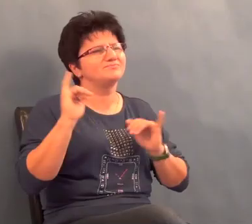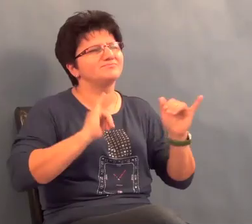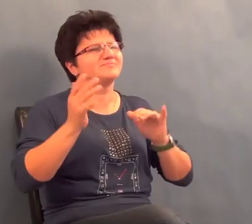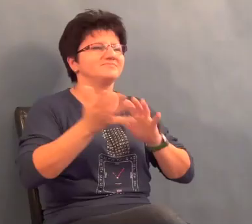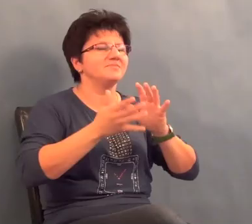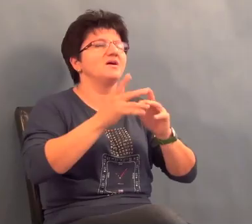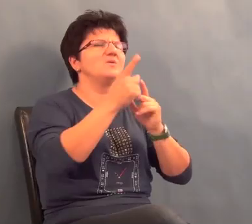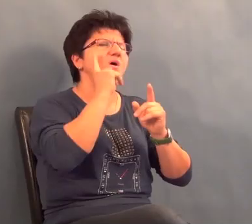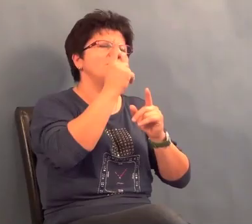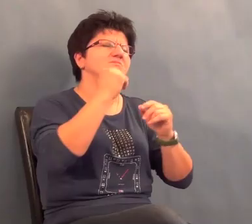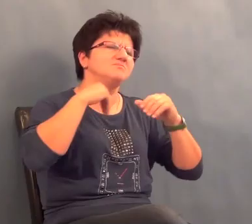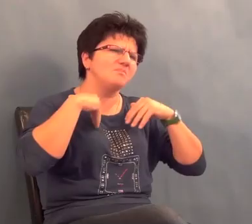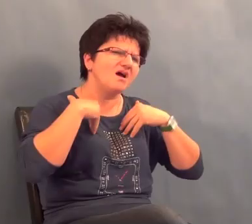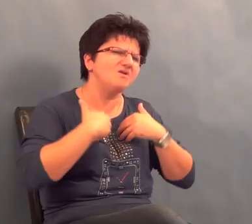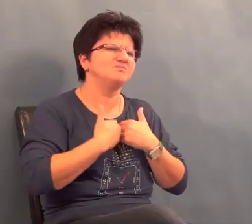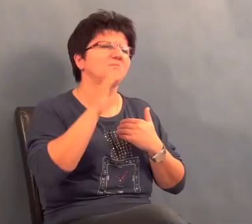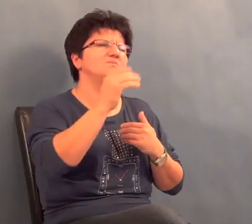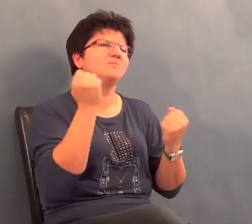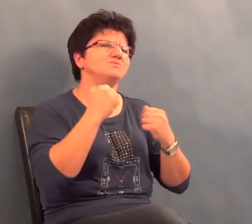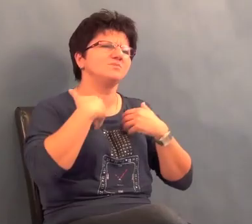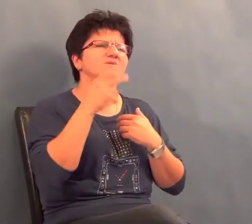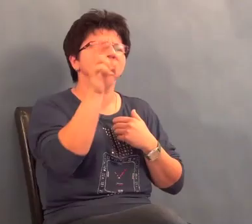A jeden chłopiec jest bardzo zmęczony, naoglądał się już.